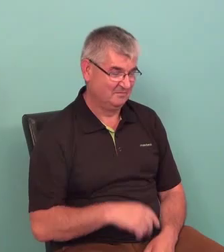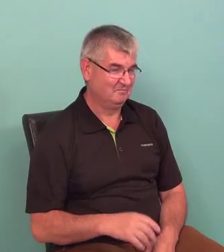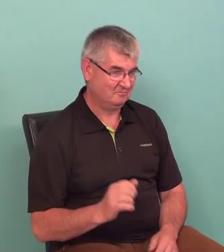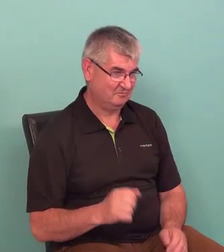Tak.